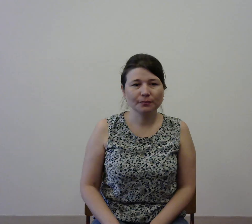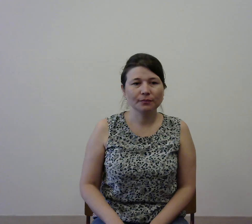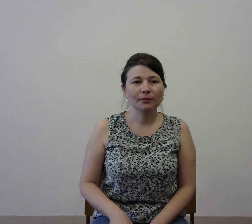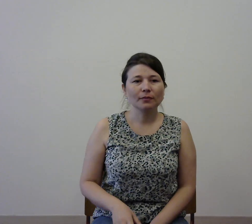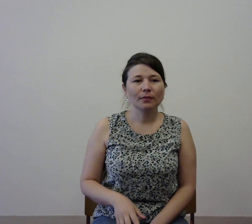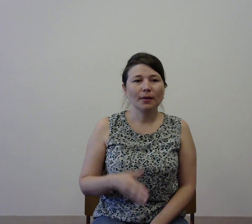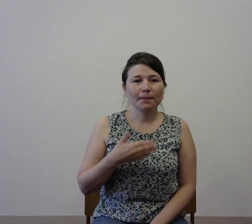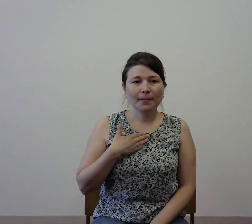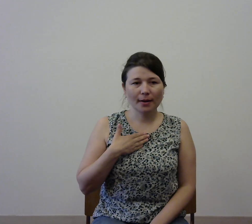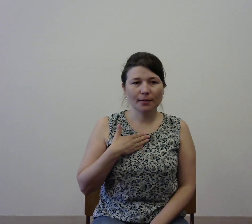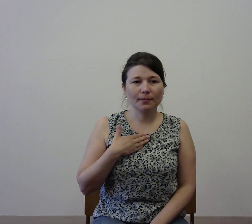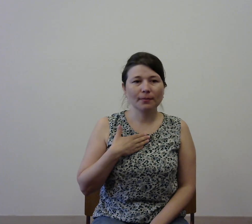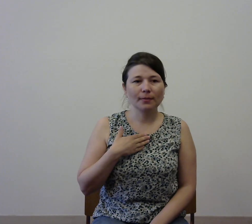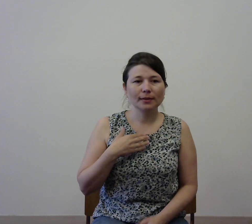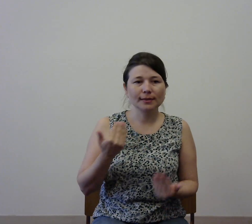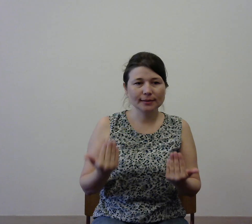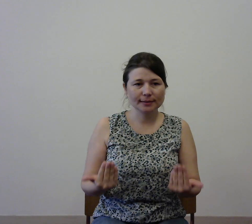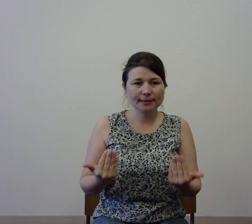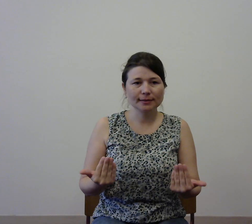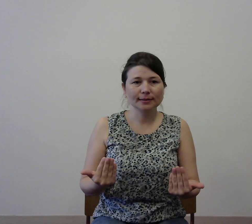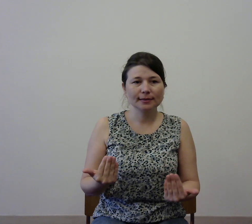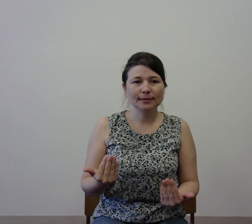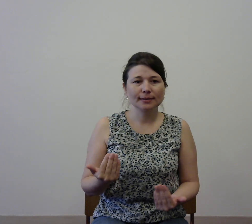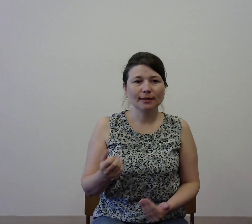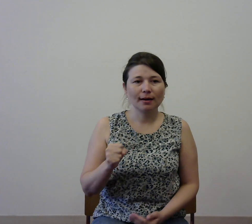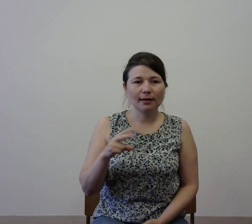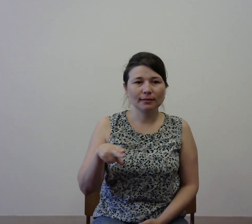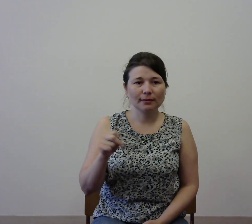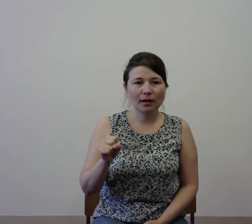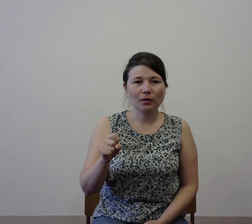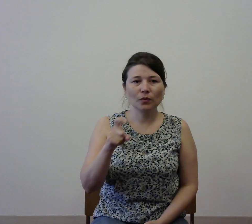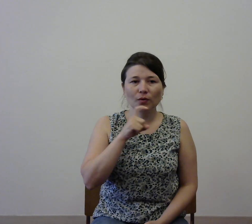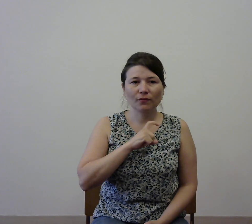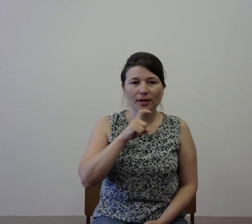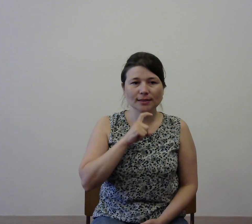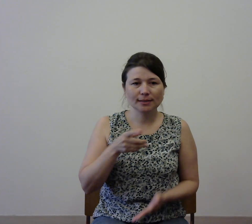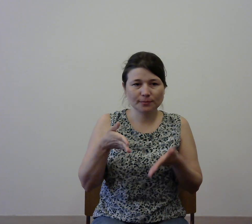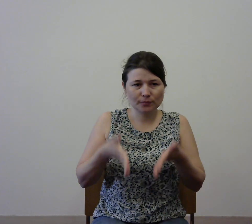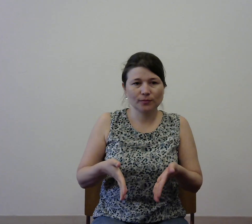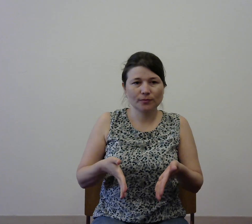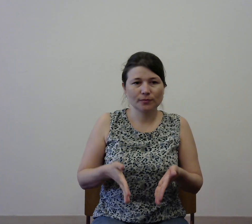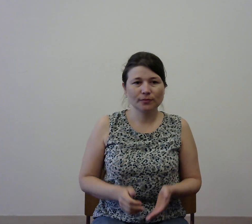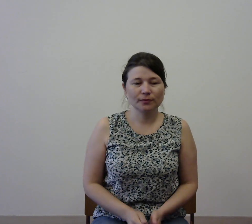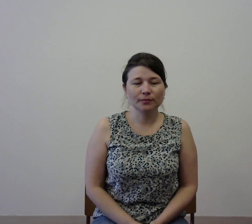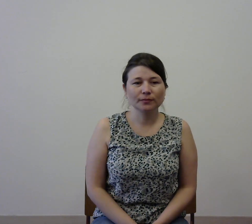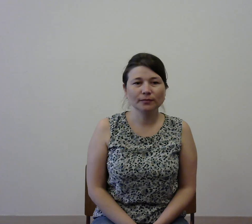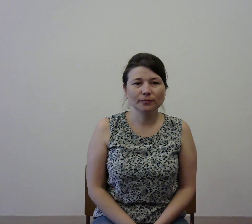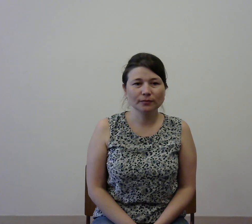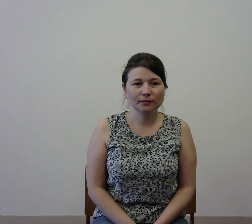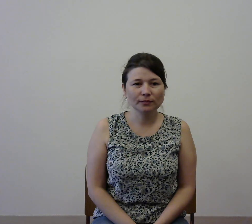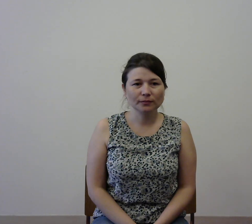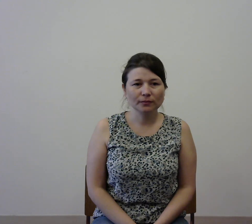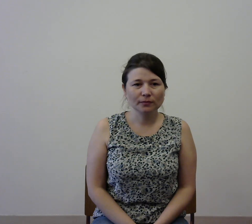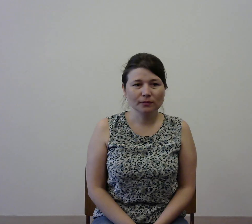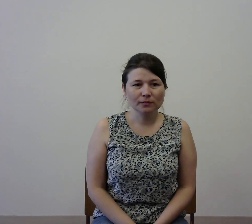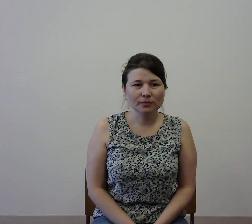Mən indi ADA universitetindəyəm